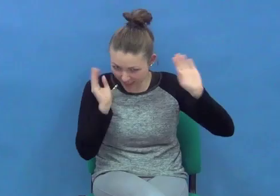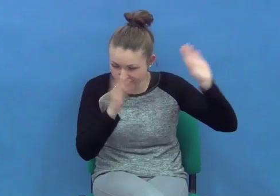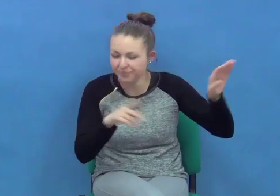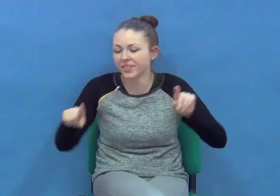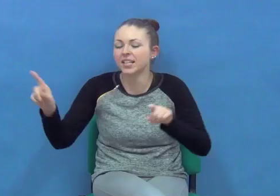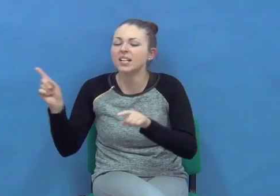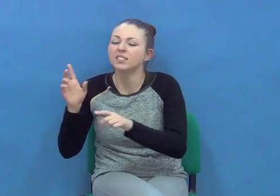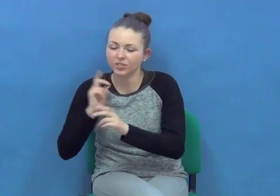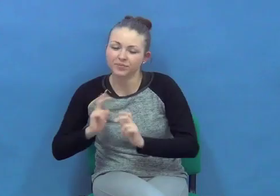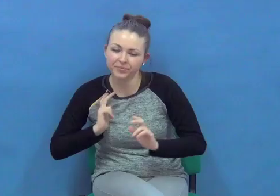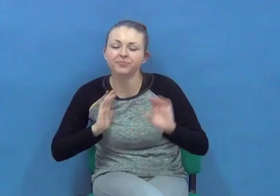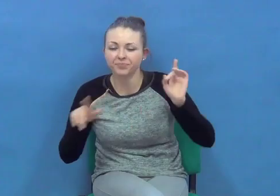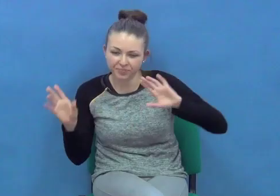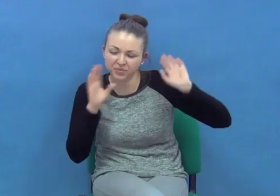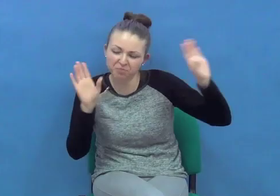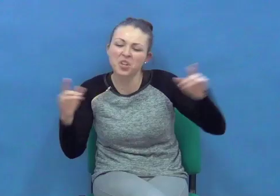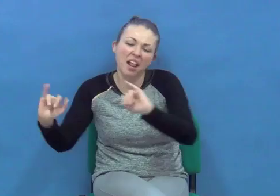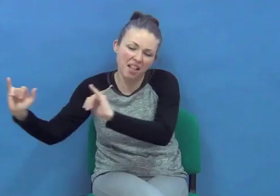Pozostali powiedzieli OK i imprezowali dalej.